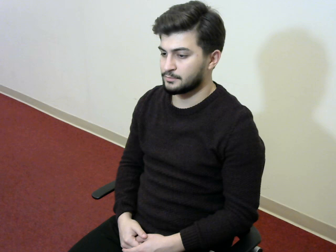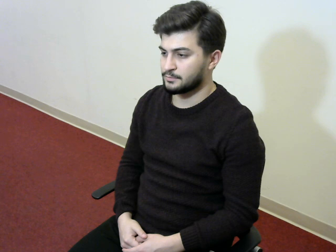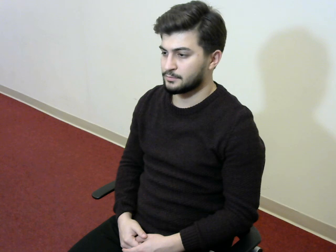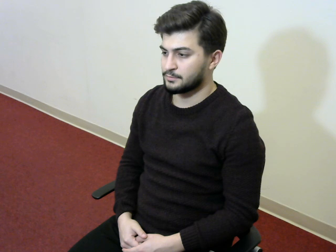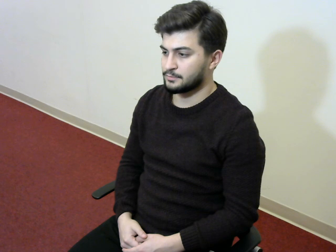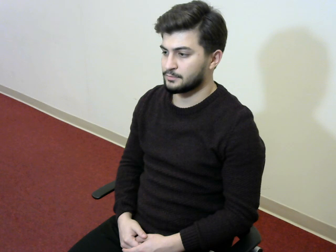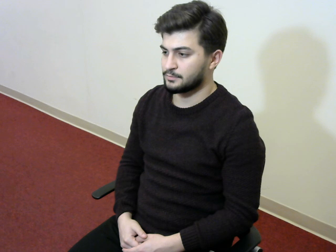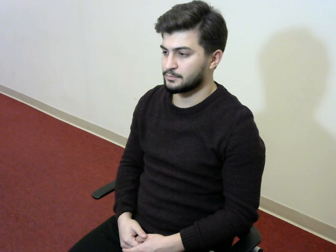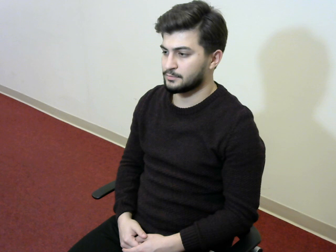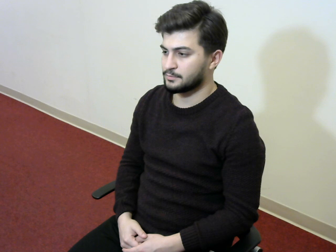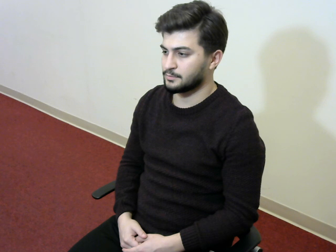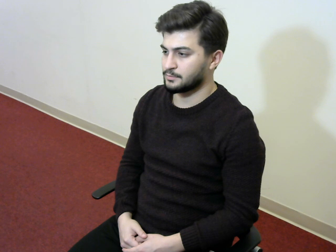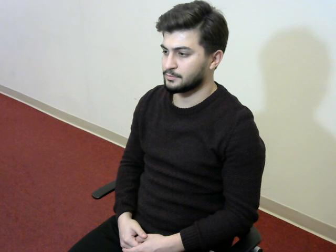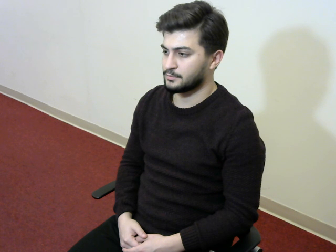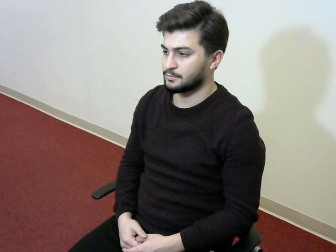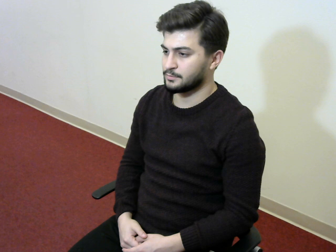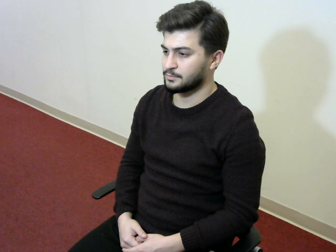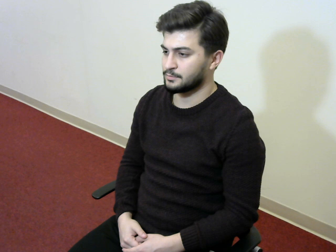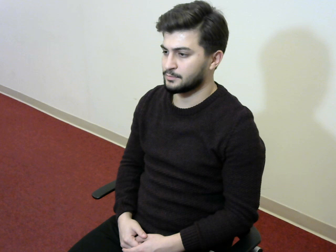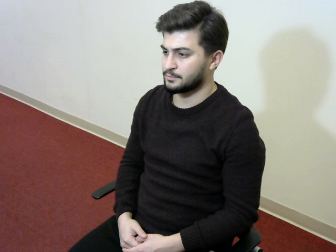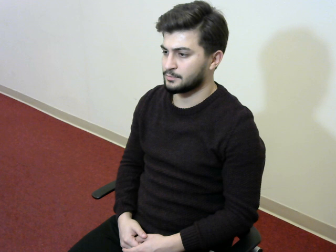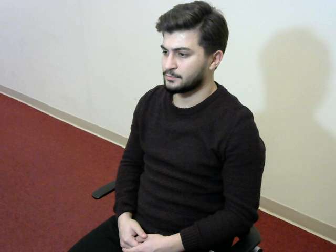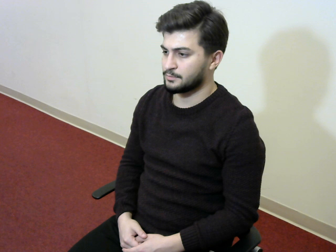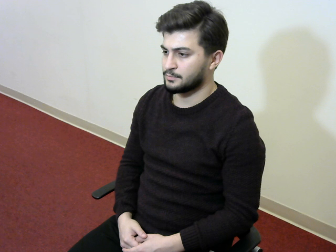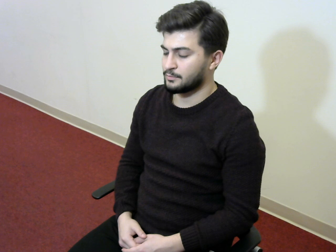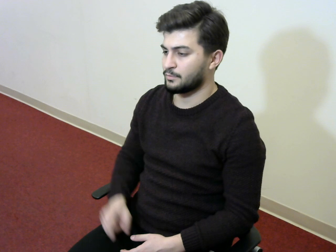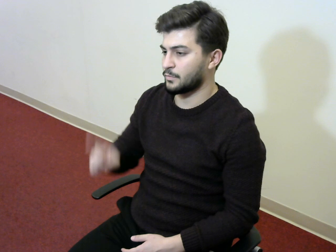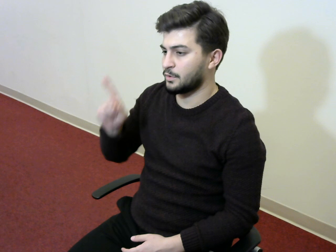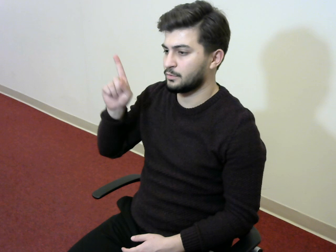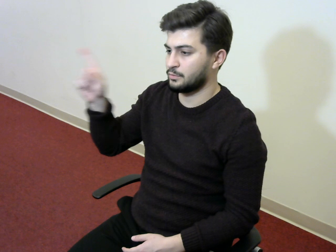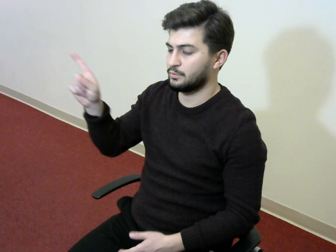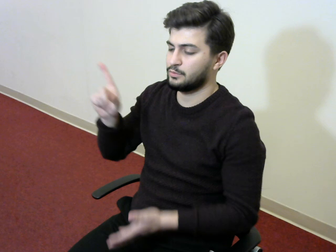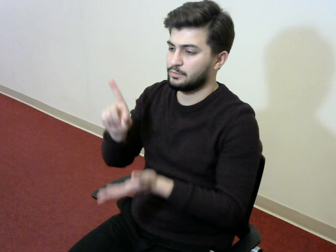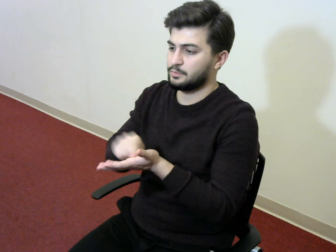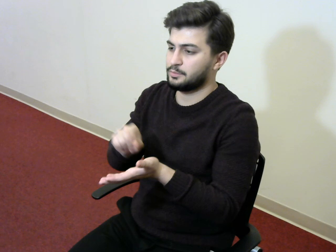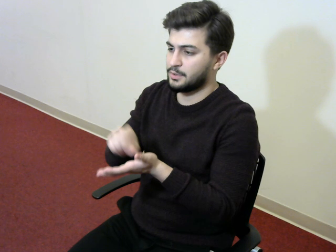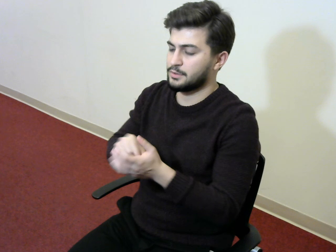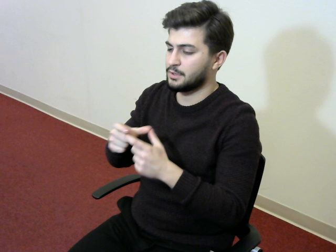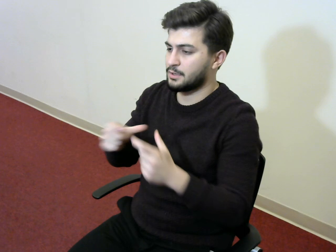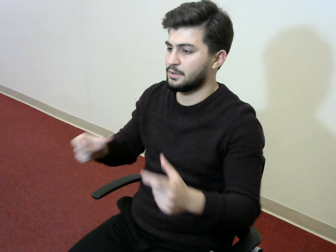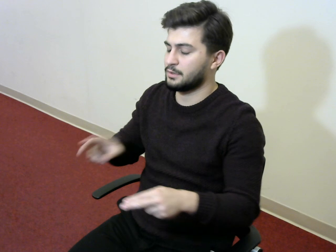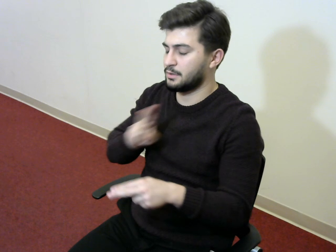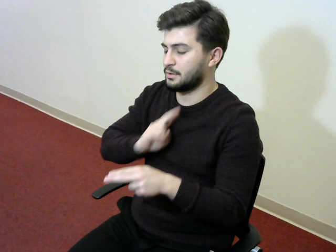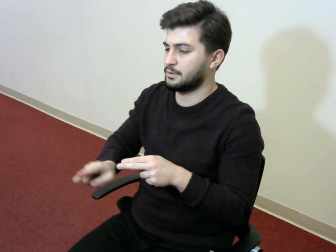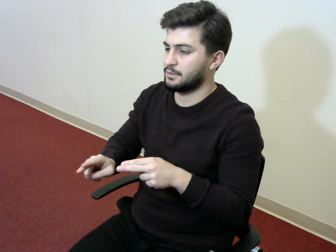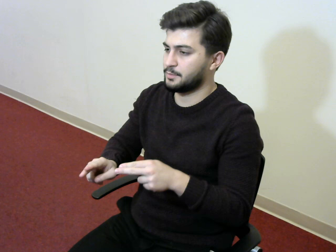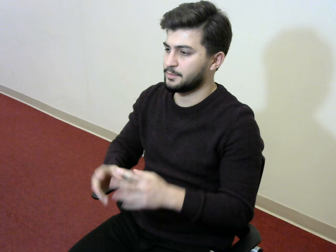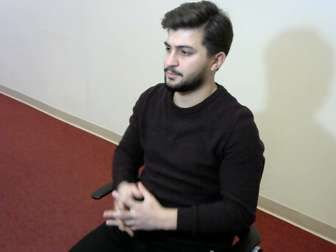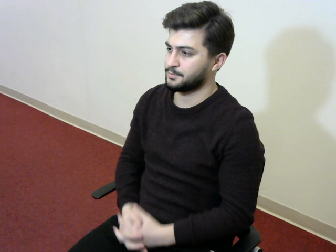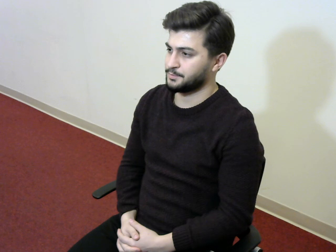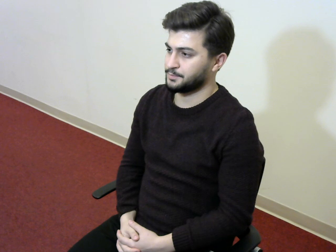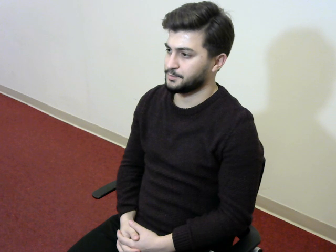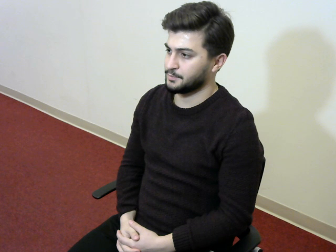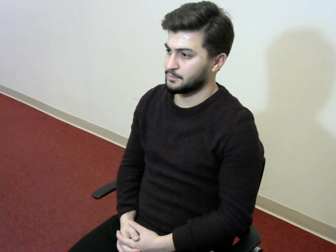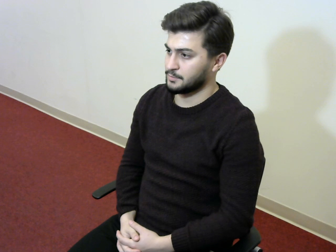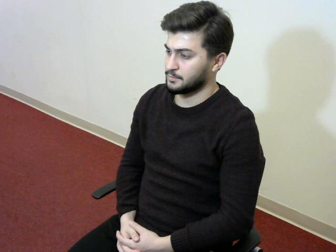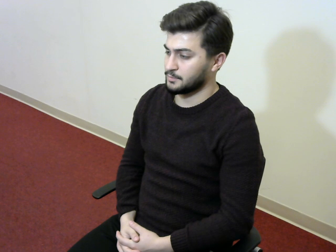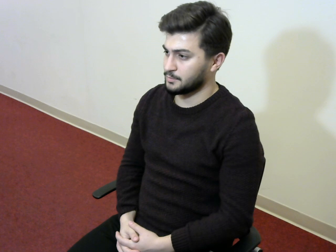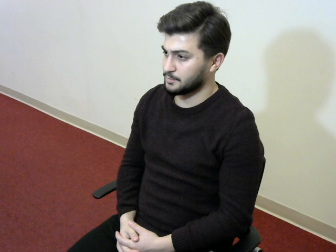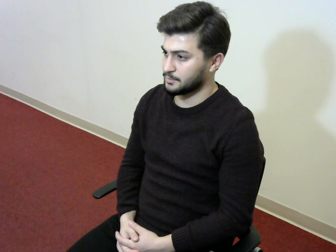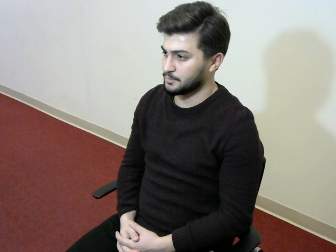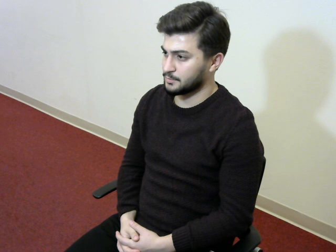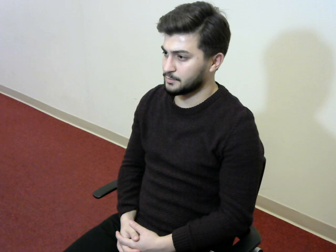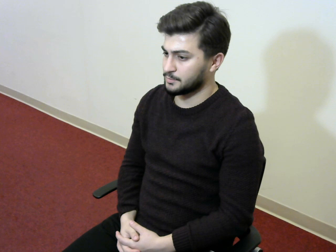O pensiya kartını itirib